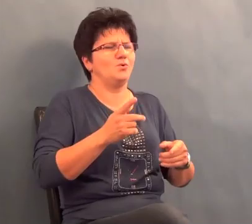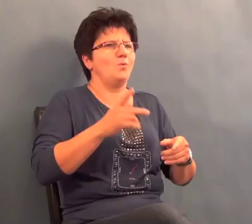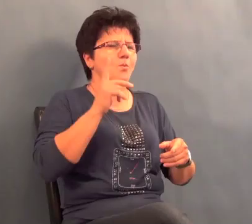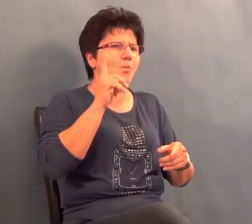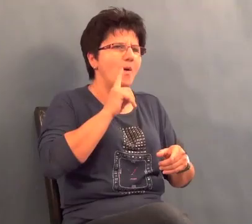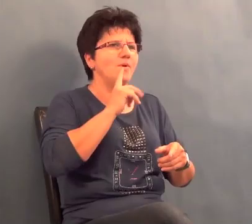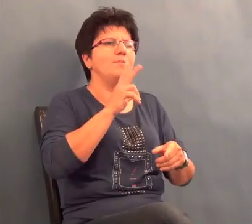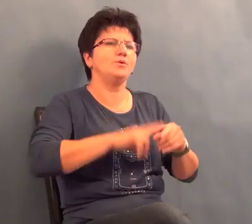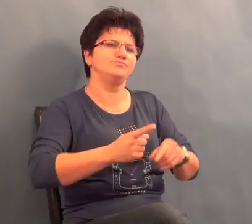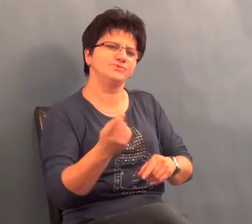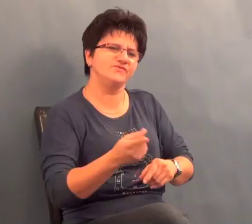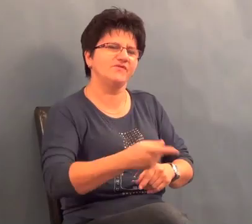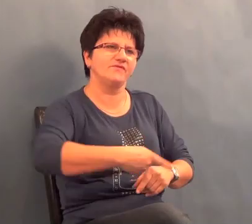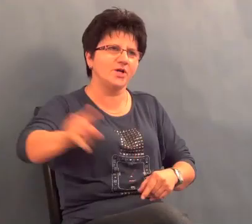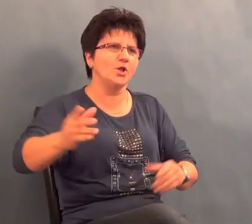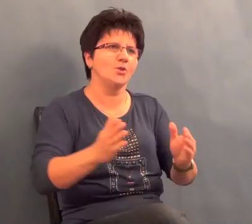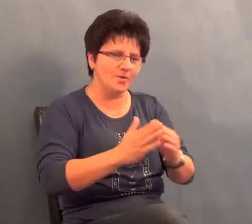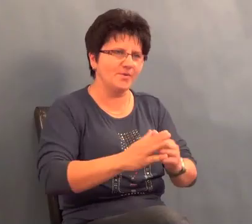A policjant poucza chłopaka i mówi, żeby poszedł do domu.